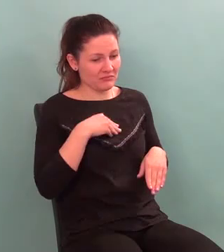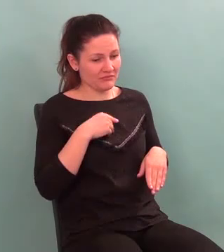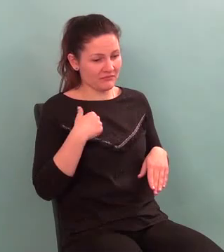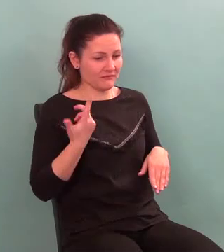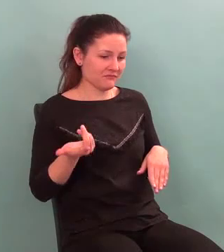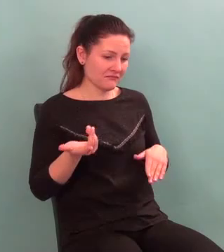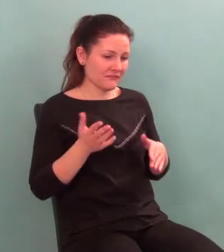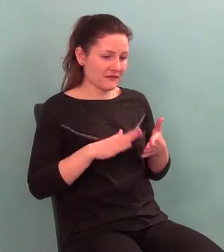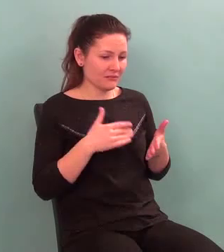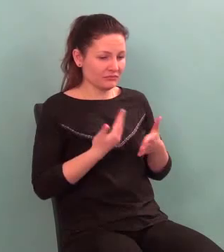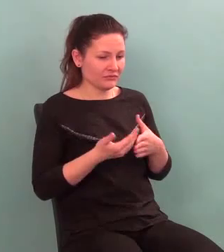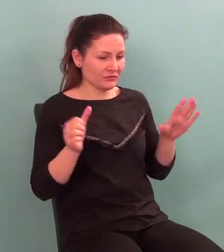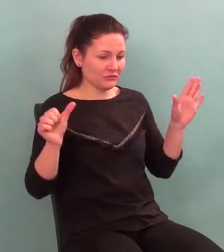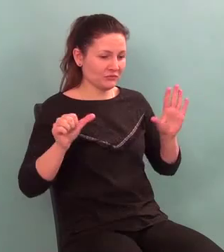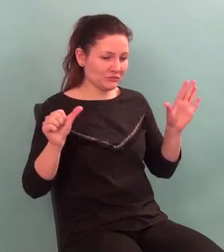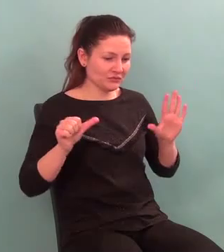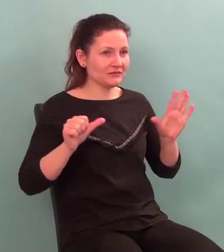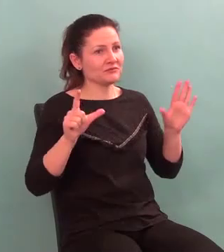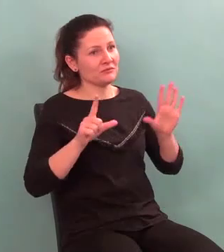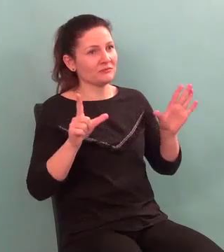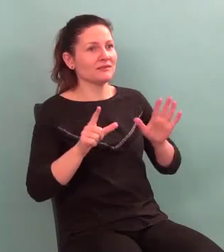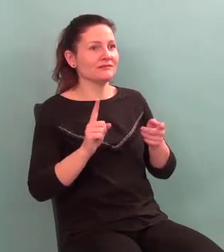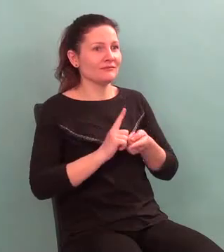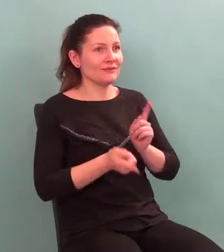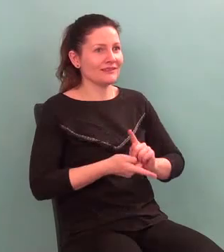Mogę, powiedzmy o szóstej, siódmej.